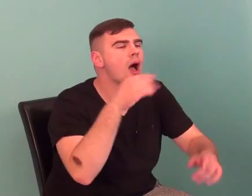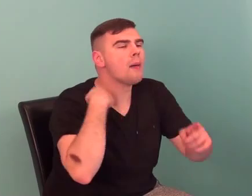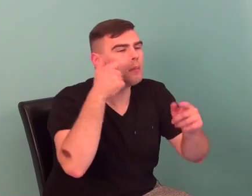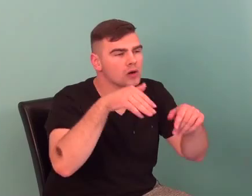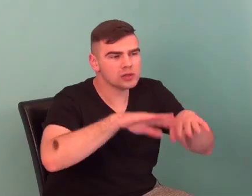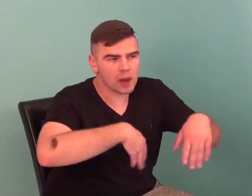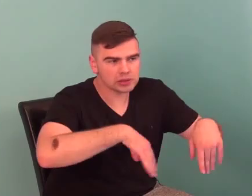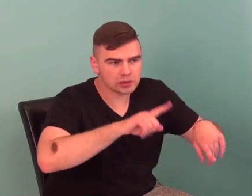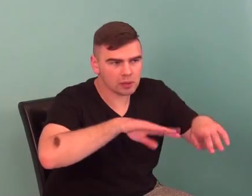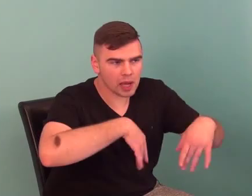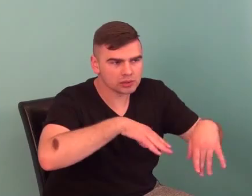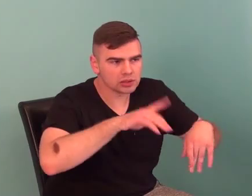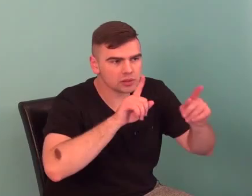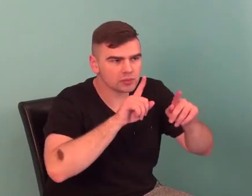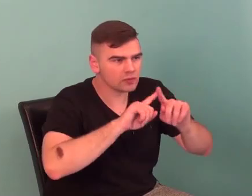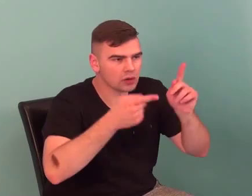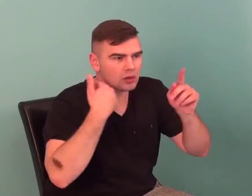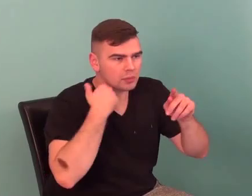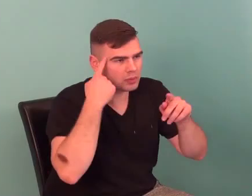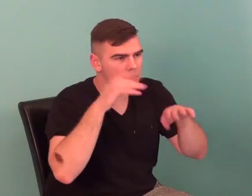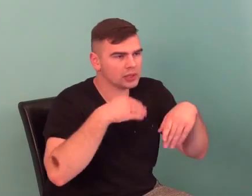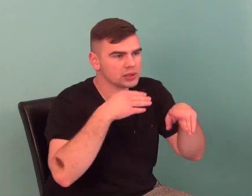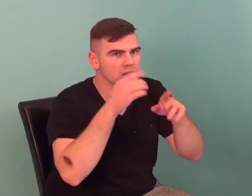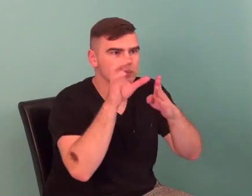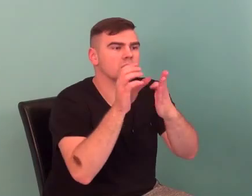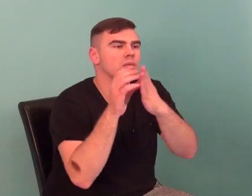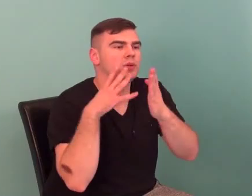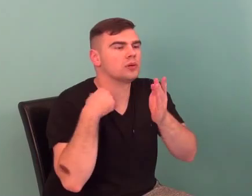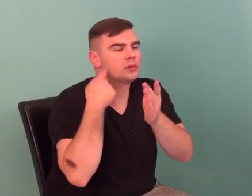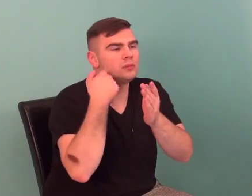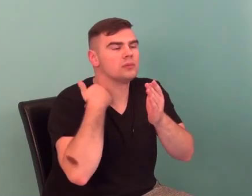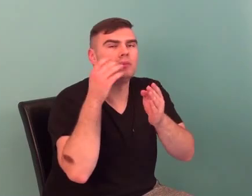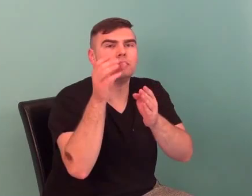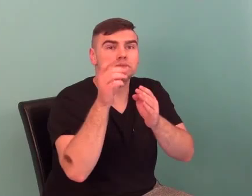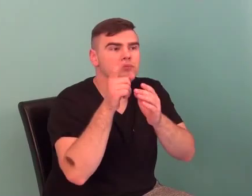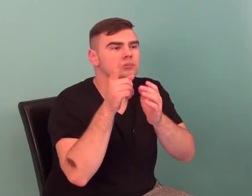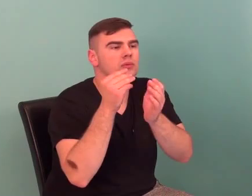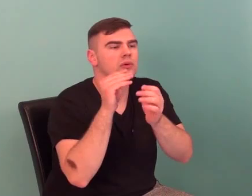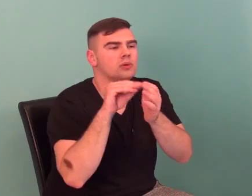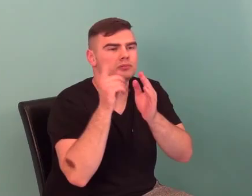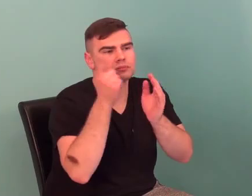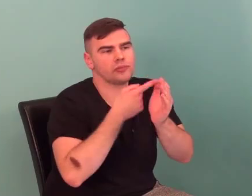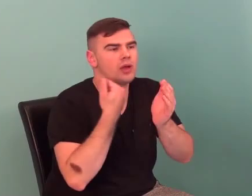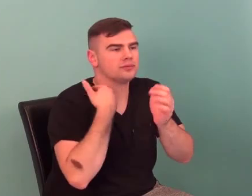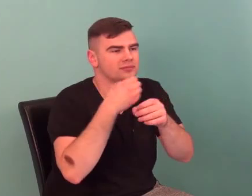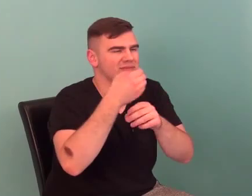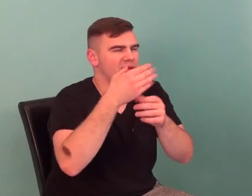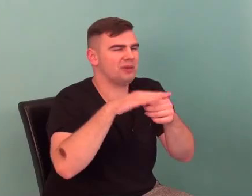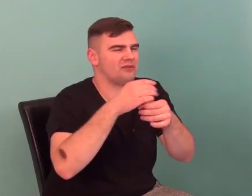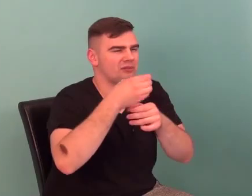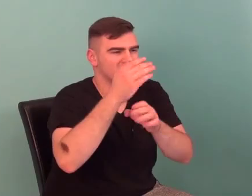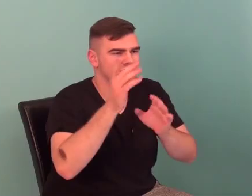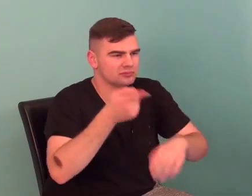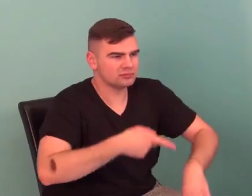Myślę, że na basen nie wolno wchodzić z alkoholem, pamiętam, że była taka sytuacja, że nie wolno wchodzić z piwem.